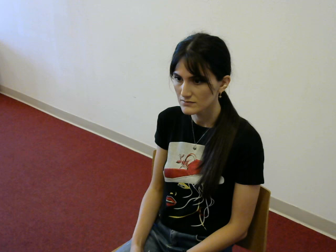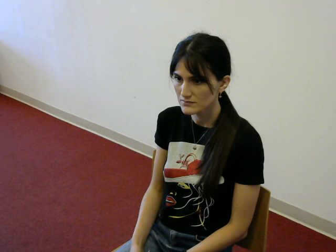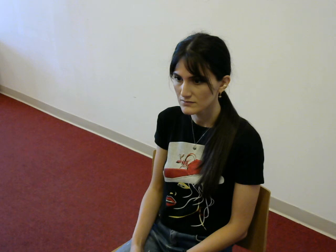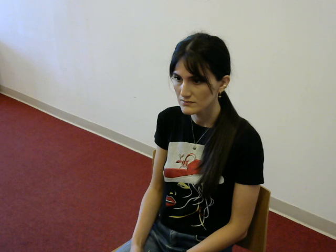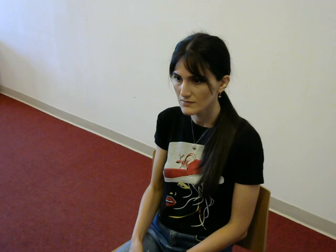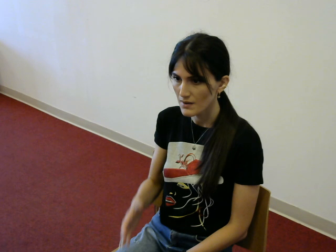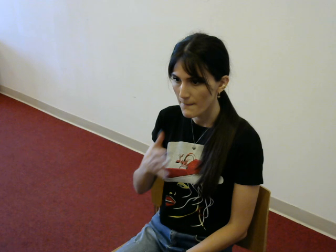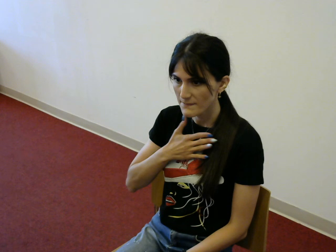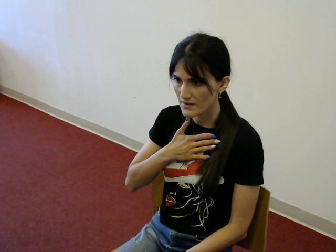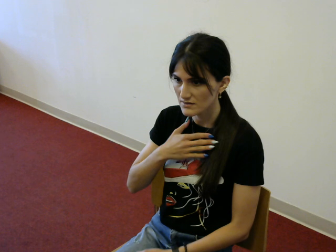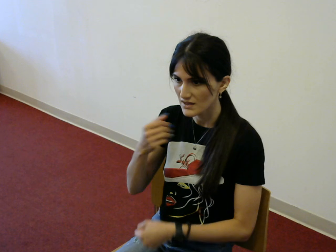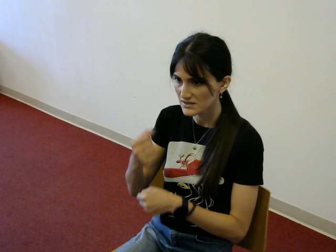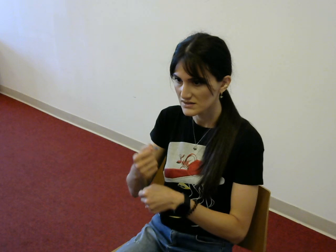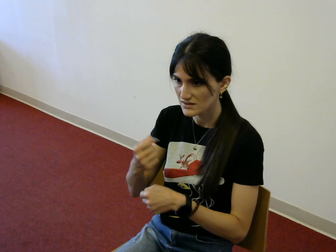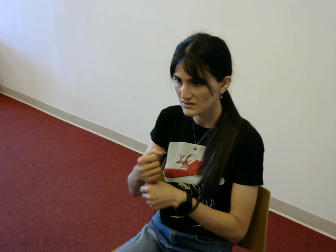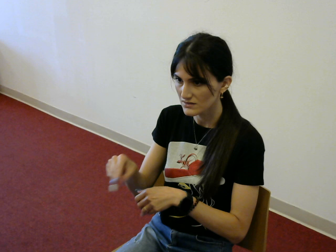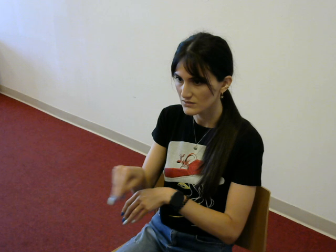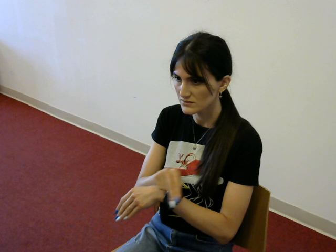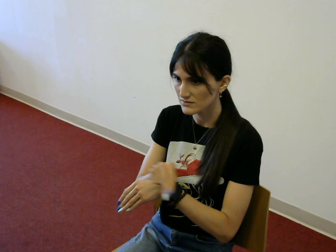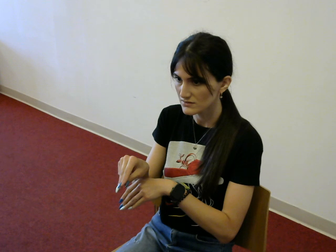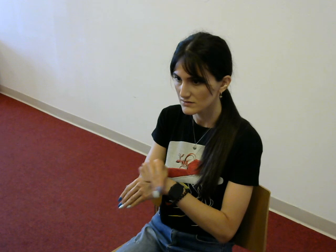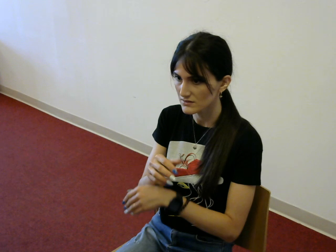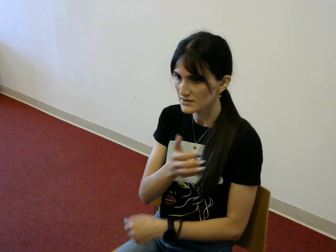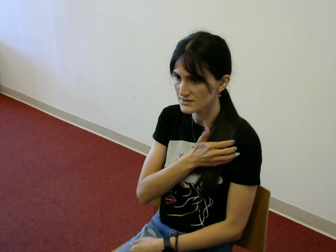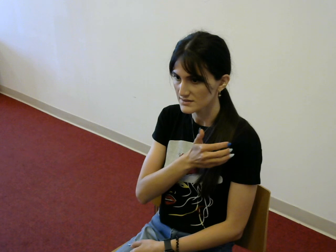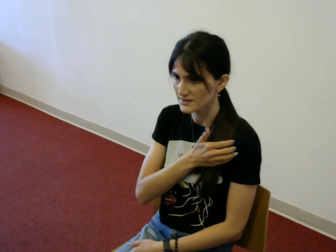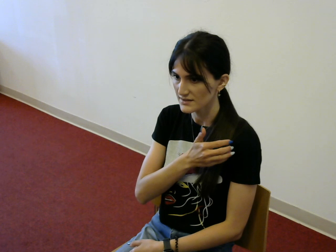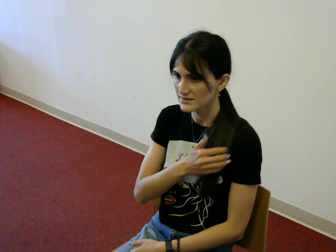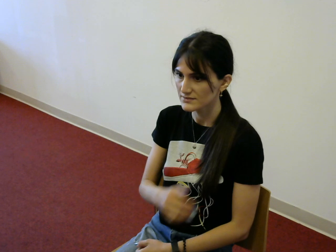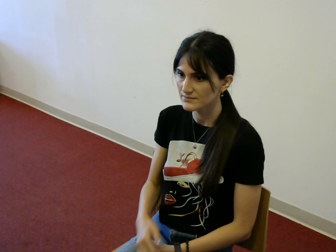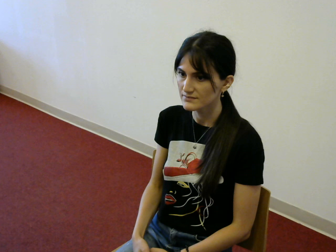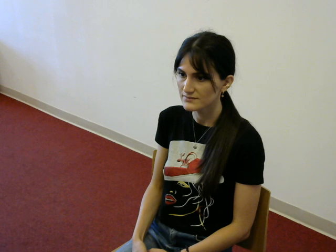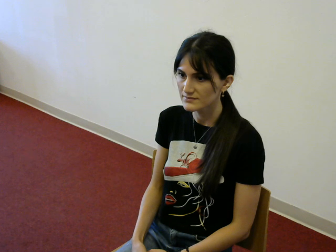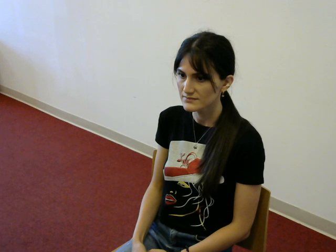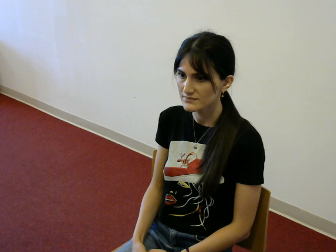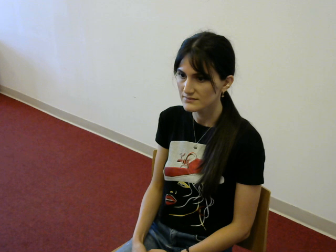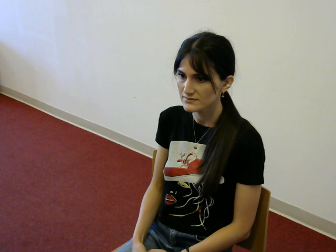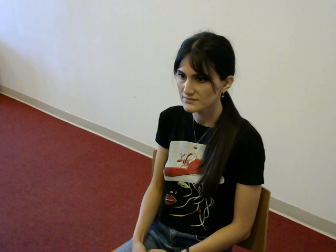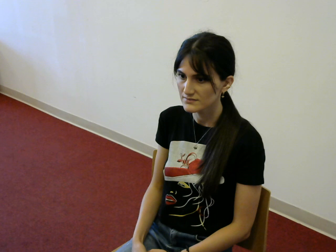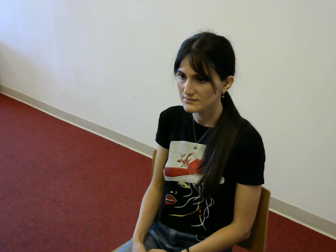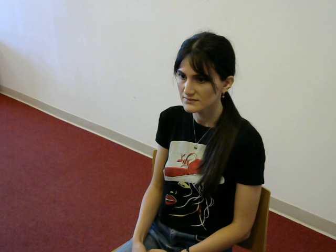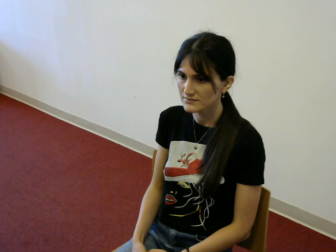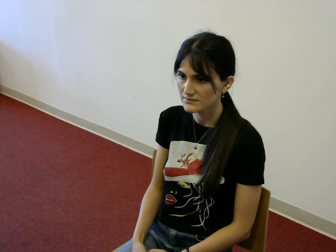Mən işə düzəlmək istəyirəm